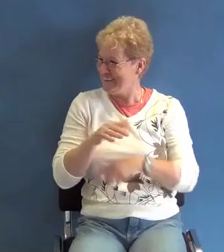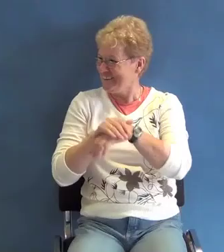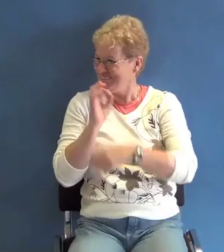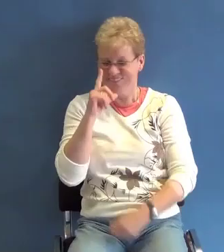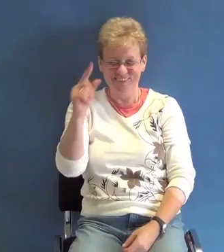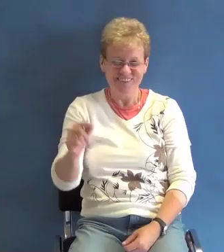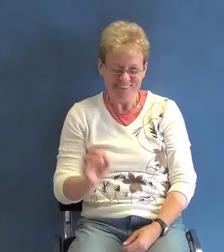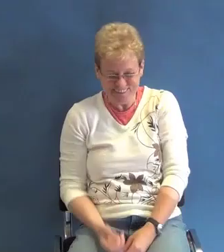Dobrze, pójdziemy.